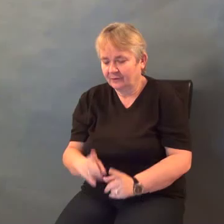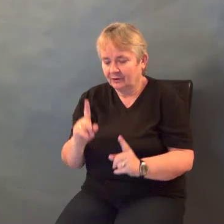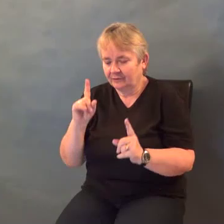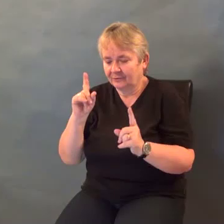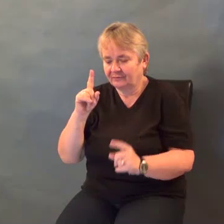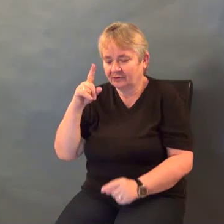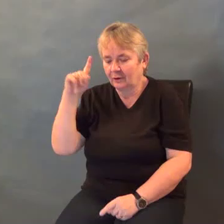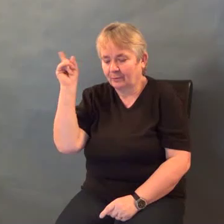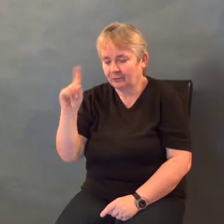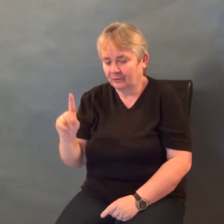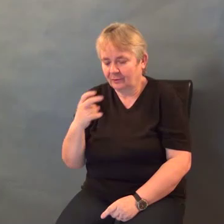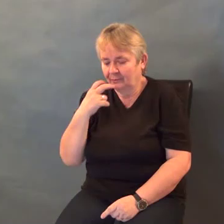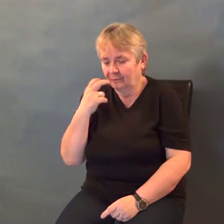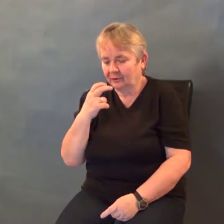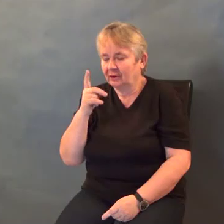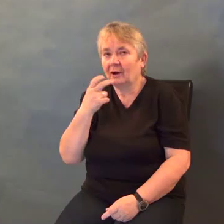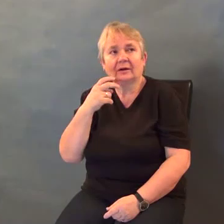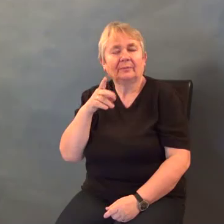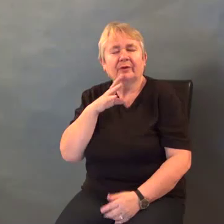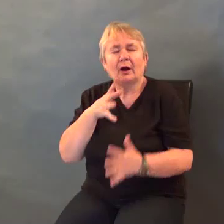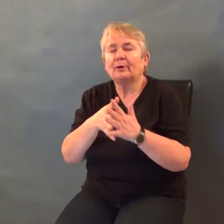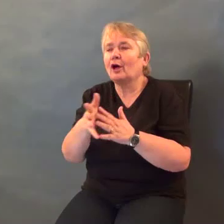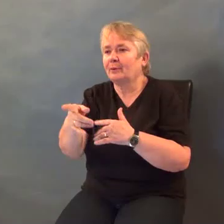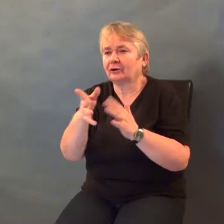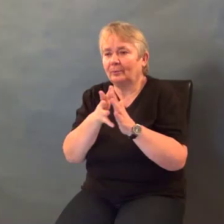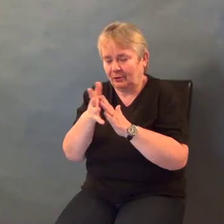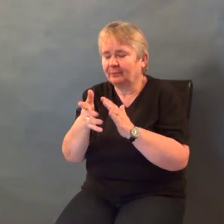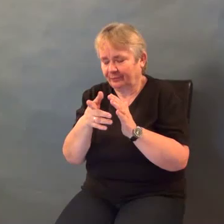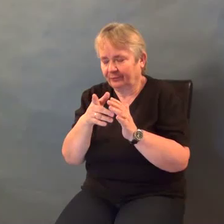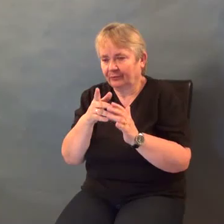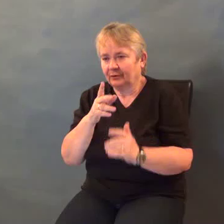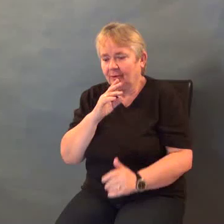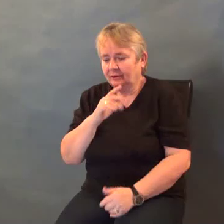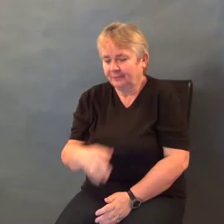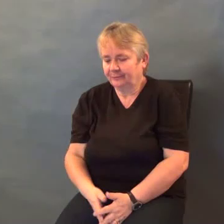Uwaga na burzę, na prąd, a nie, na promieniowanie trzeba uważać.